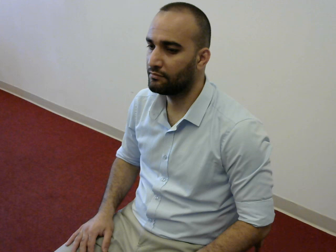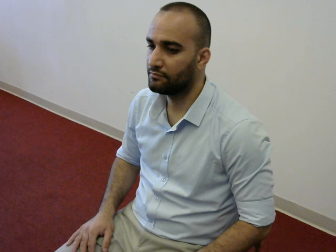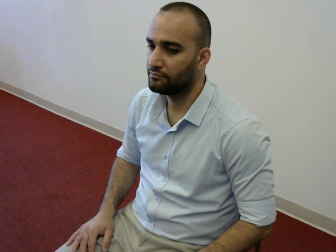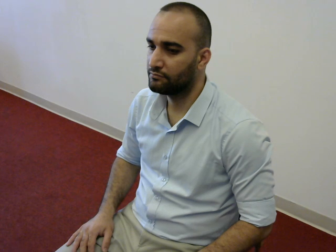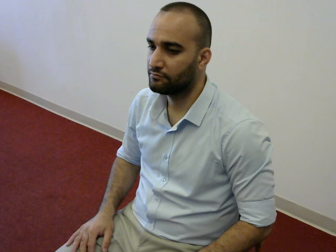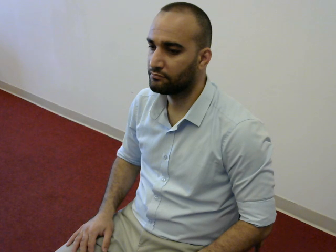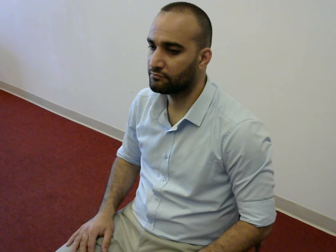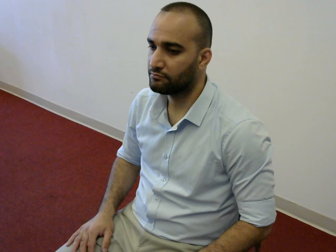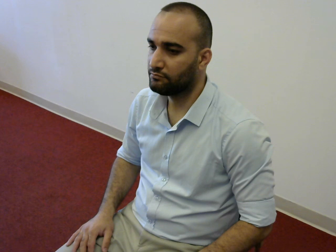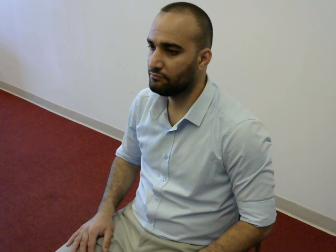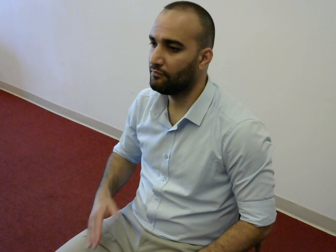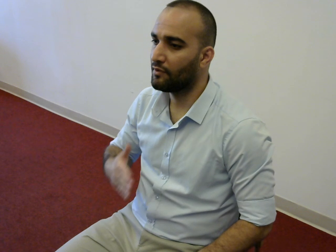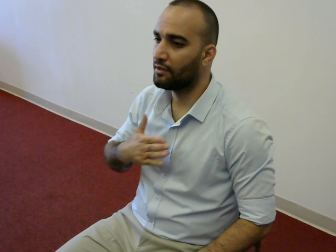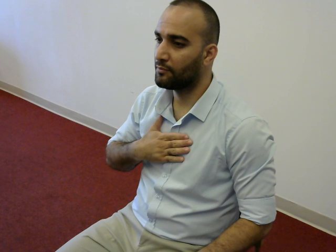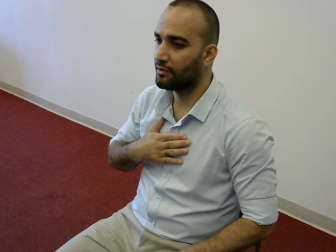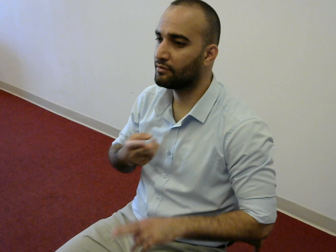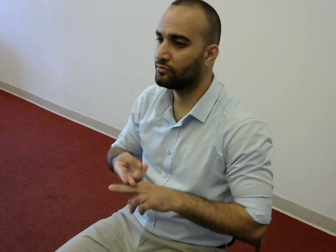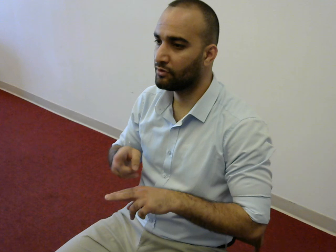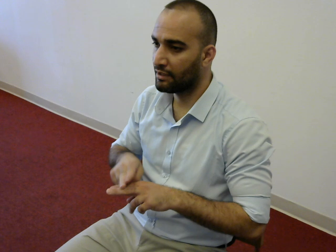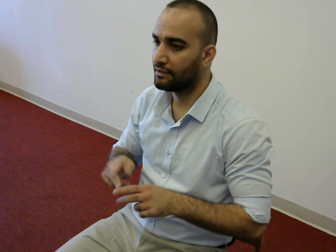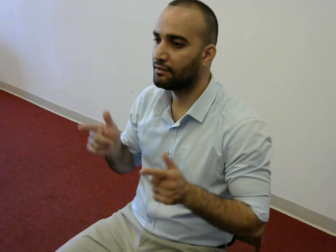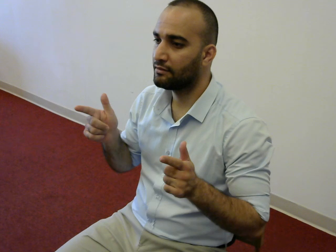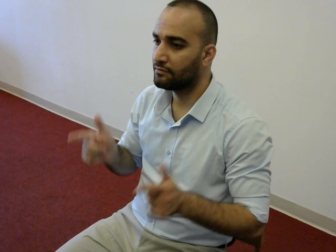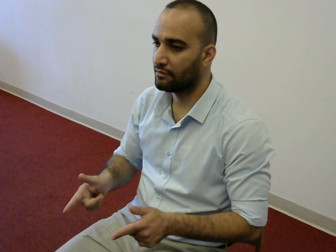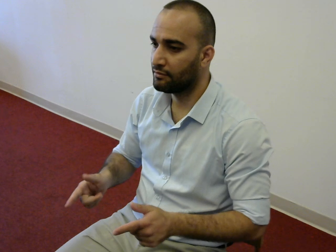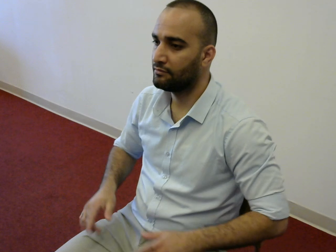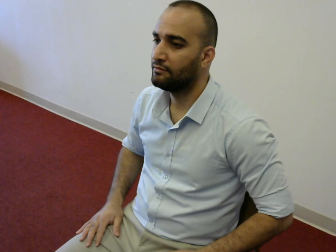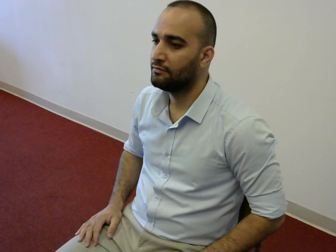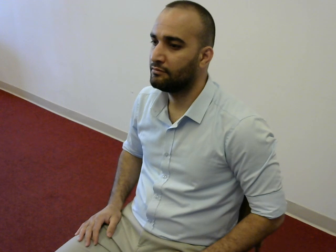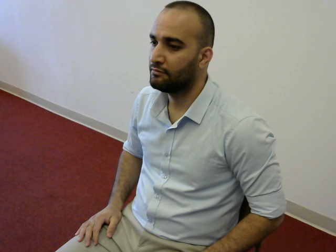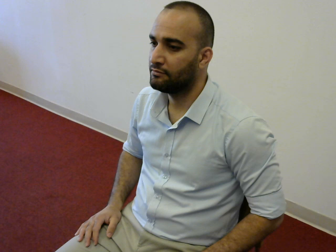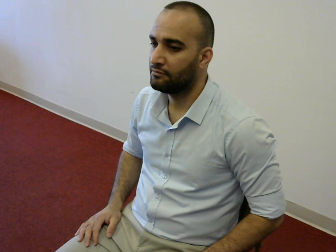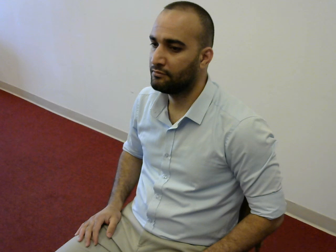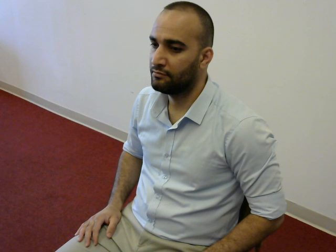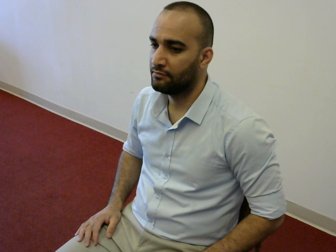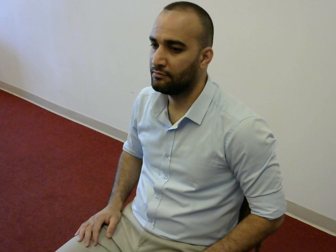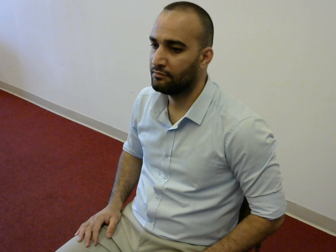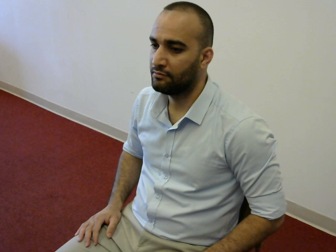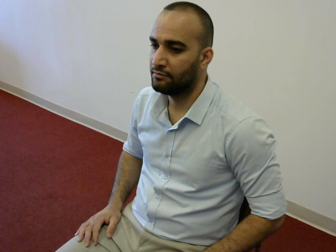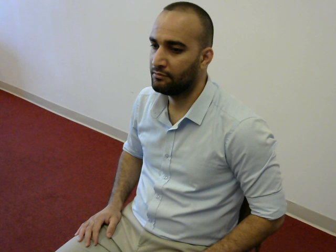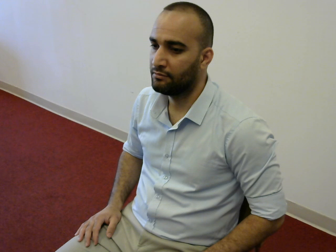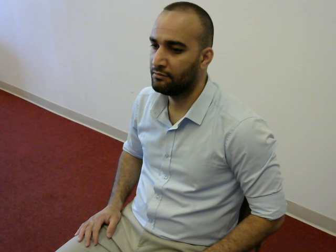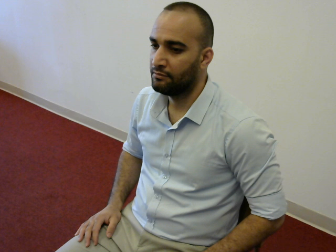Mən bununla razıyam